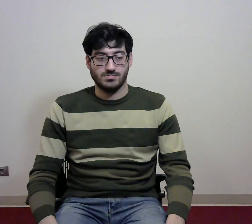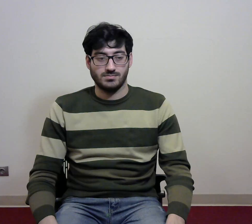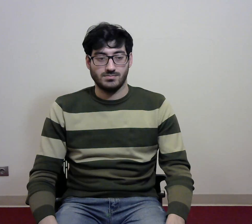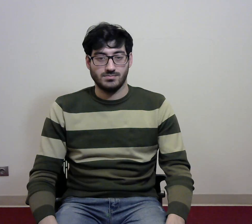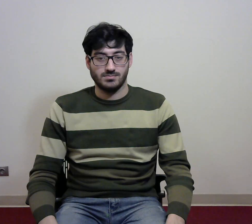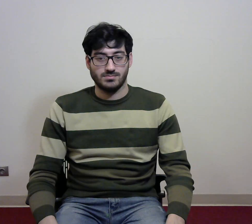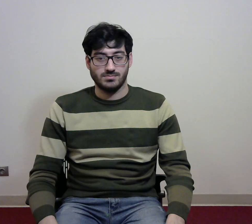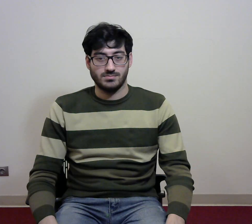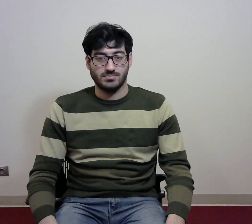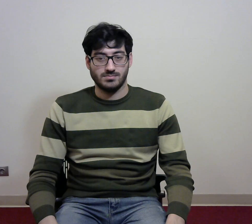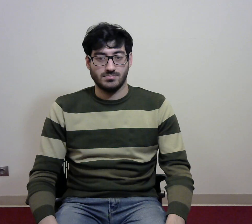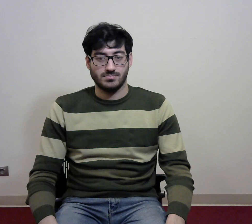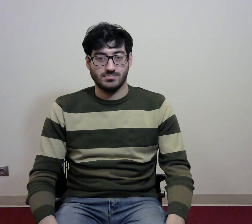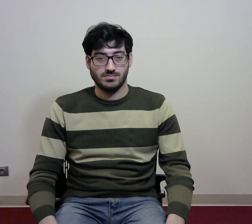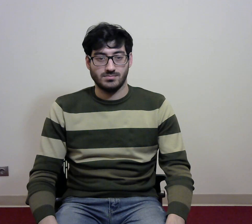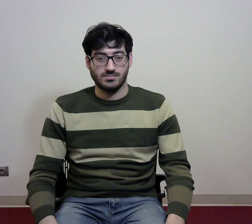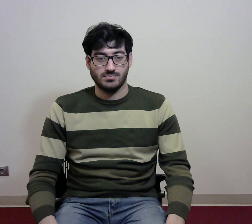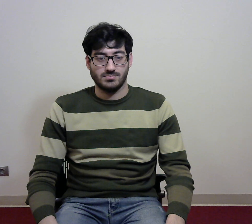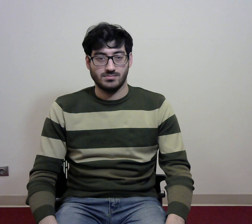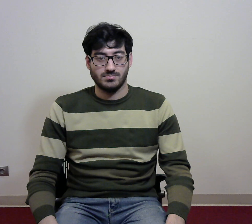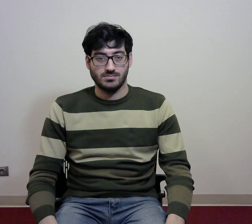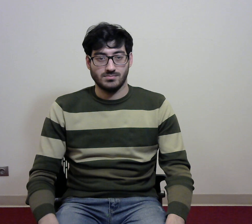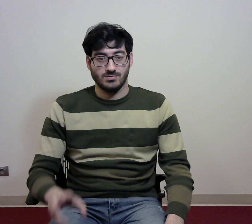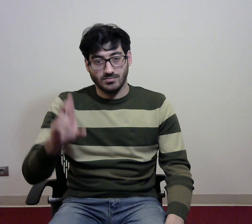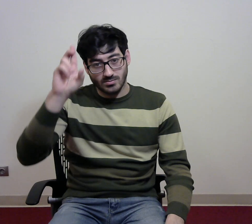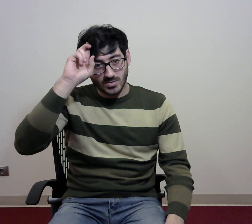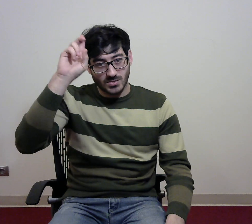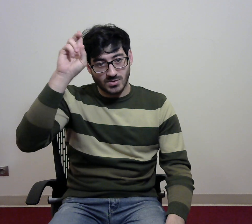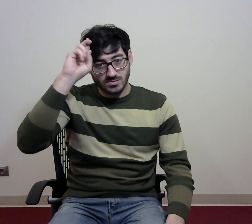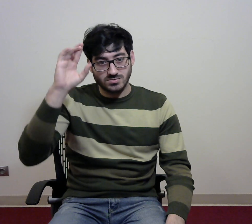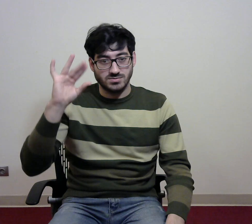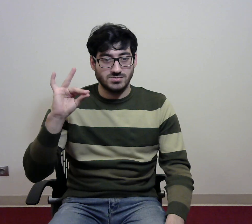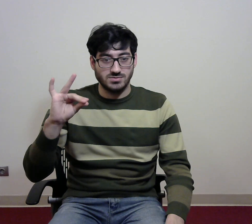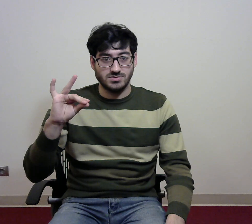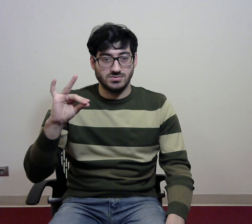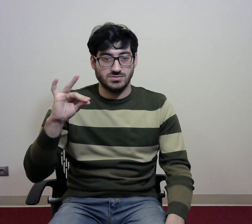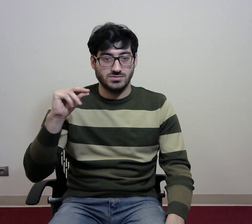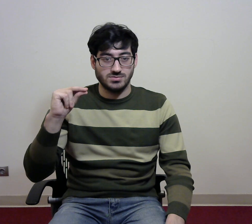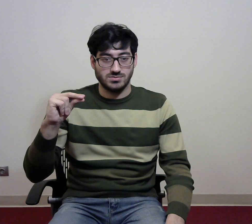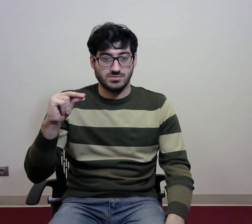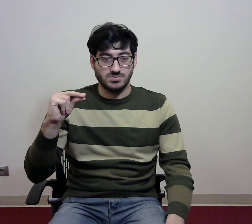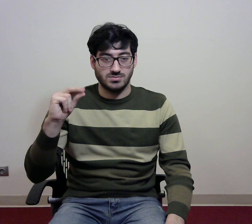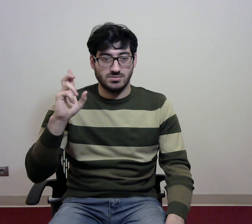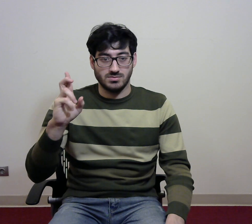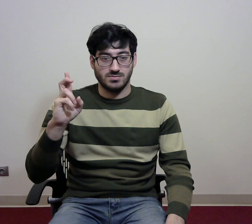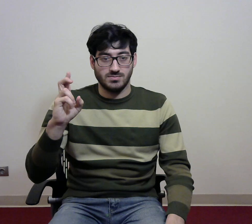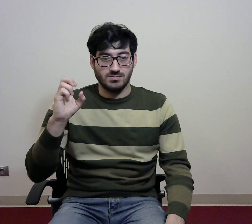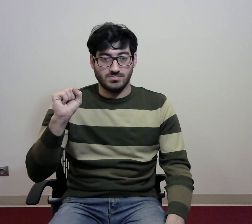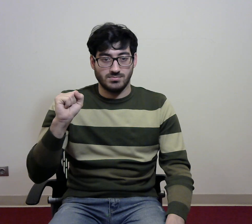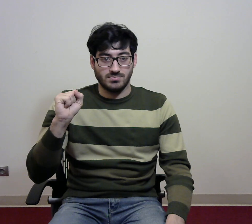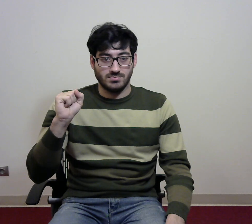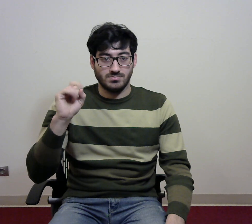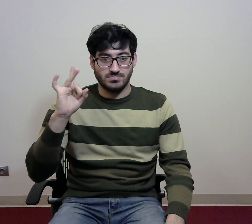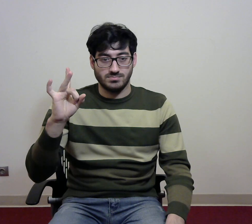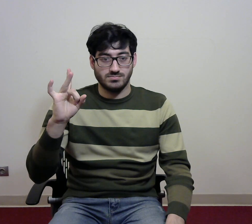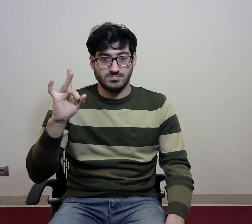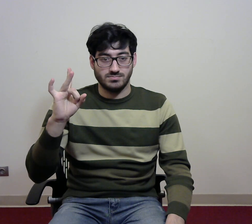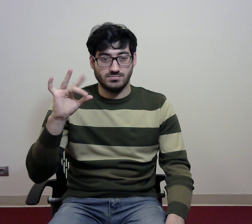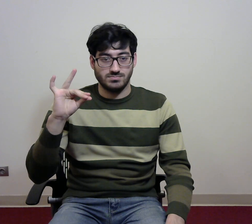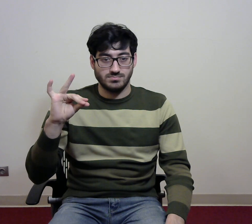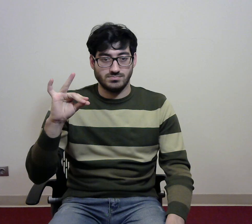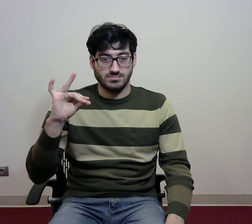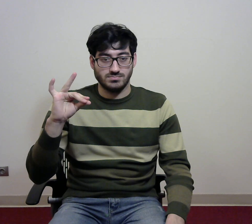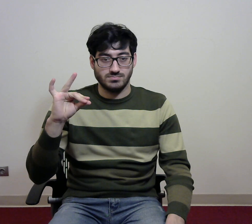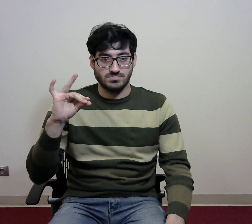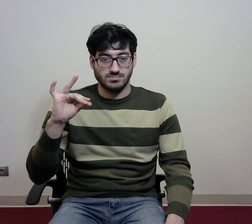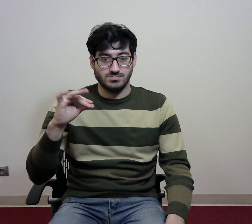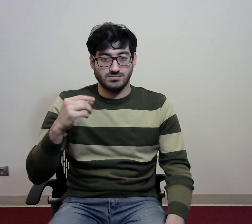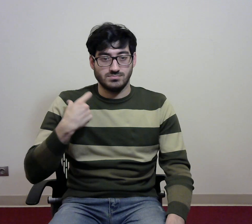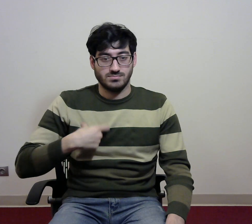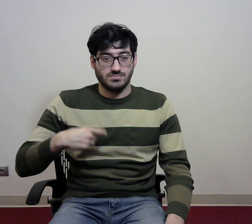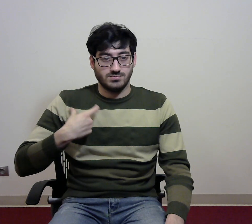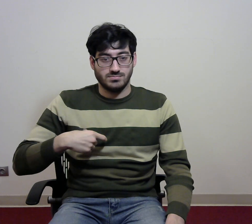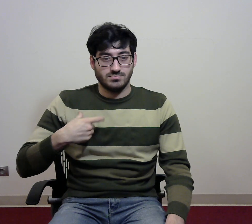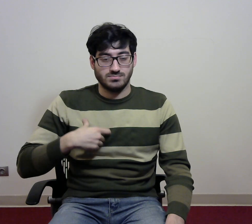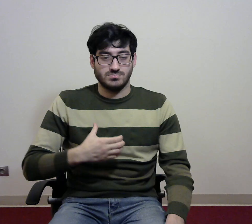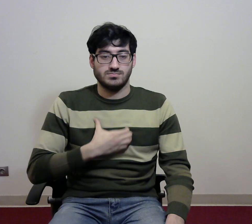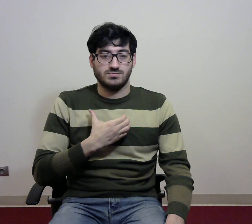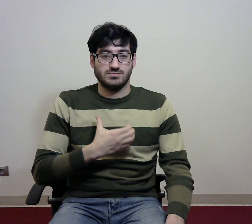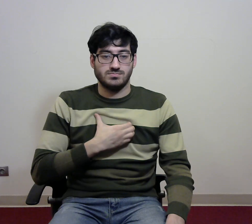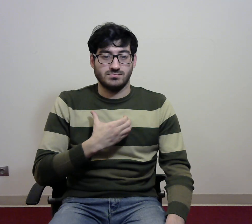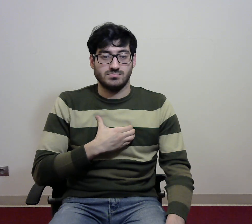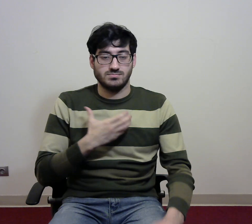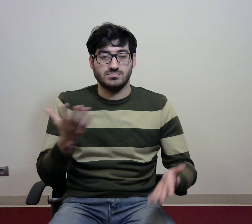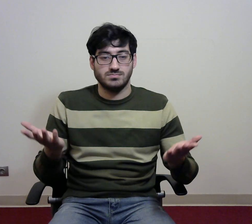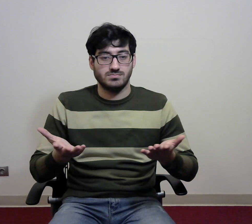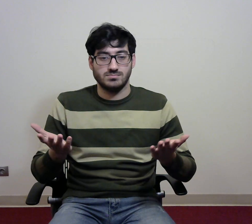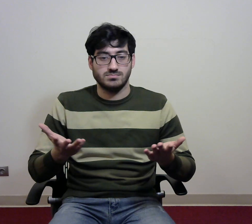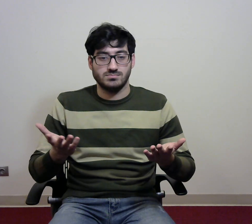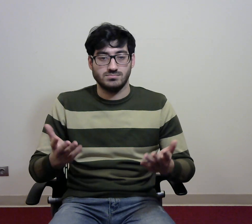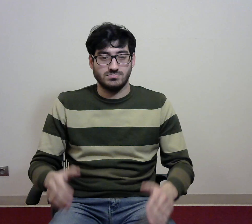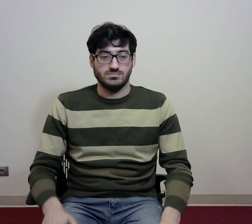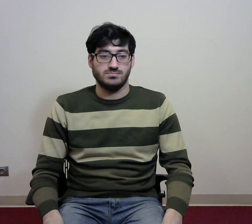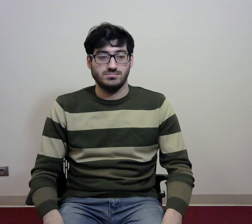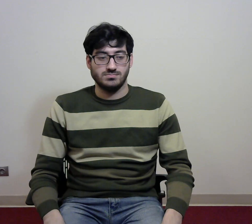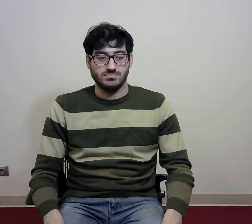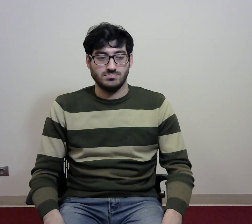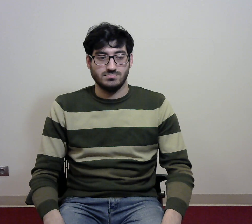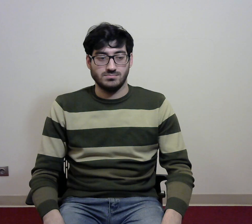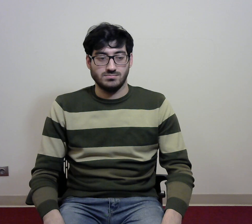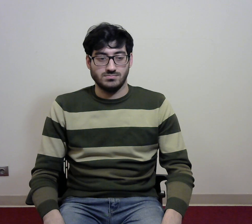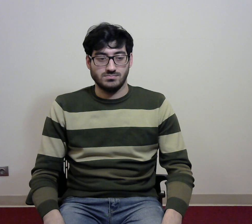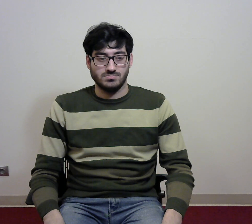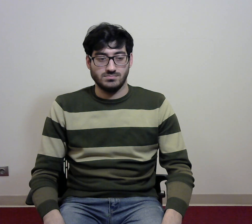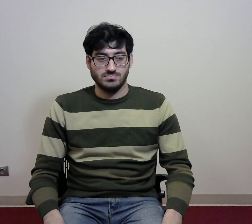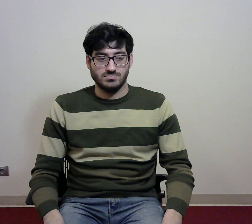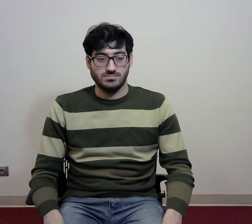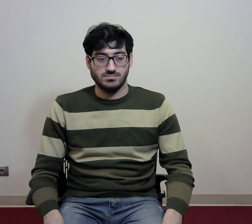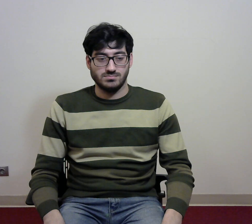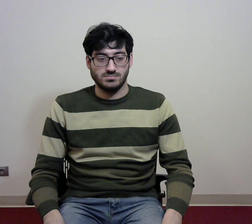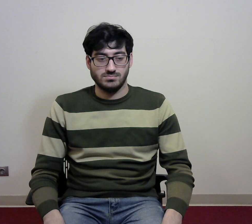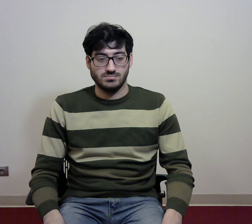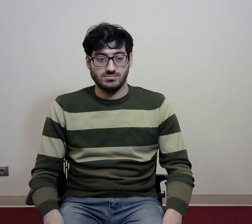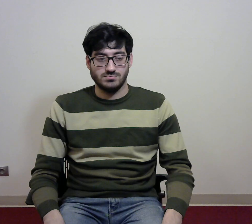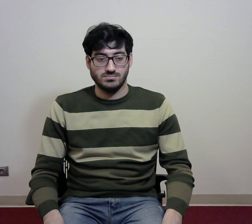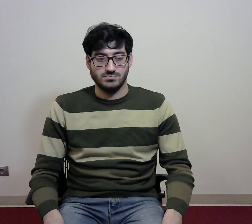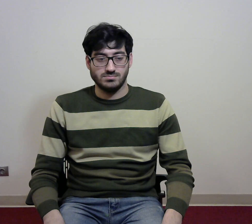Dövlət icbari şəxsi sığorta nədir?